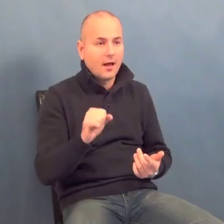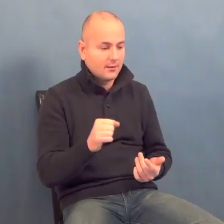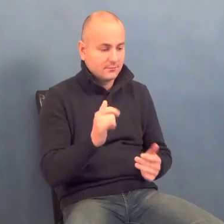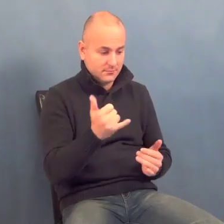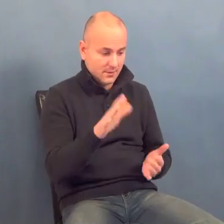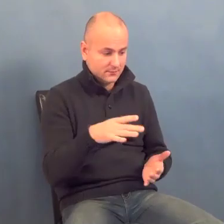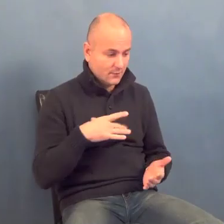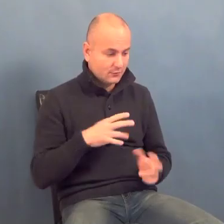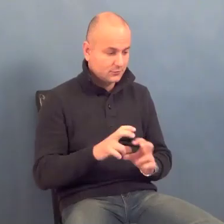Jak masz wolny czas.